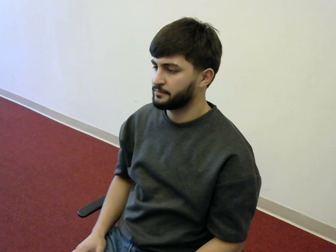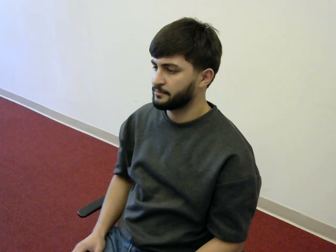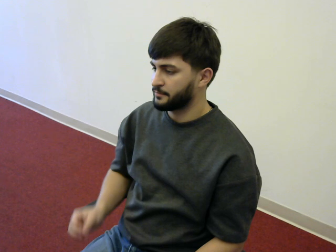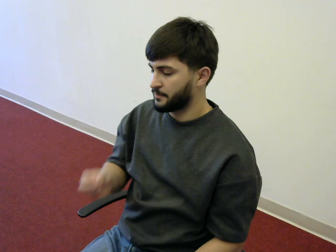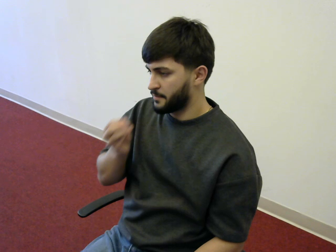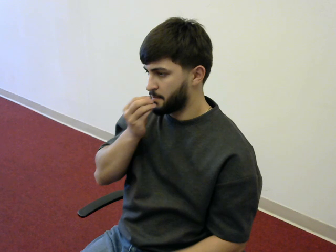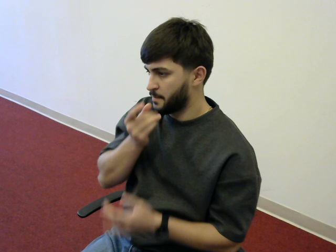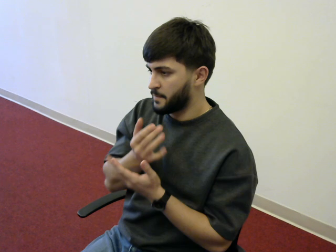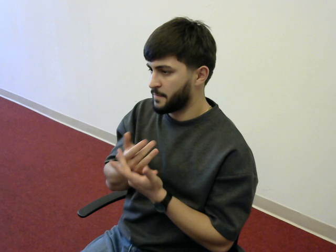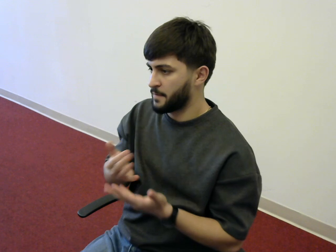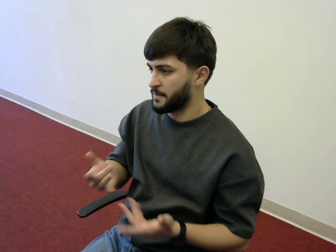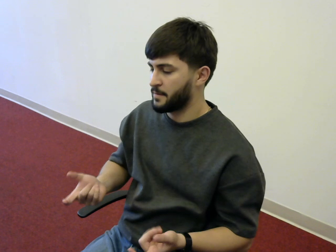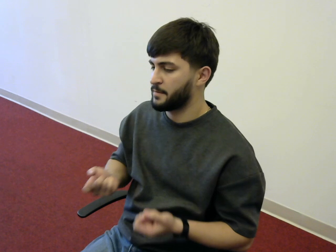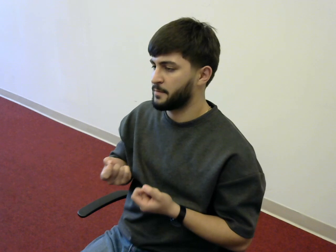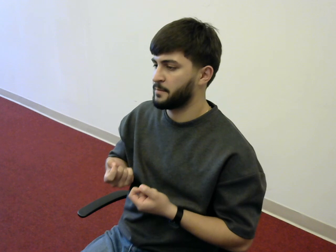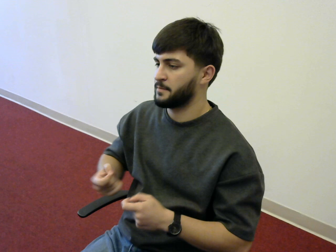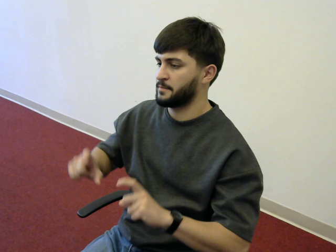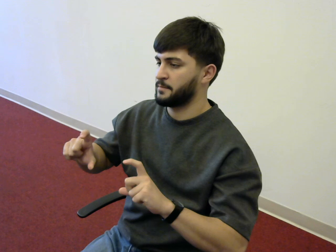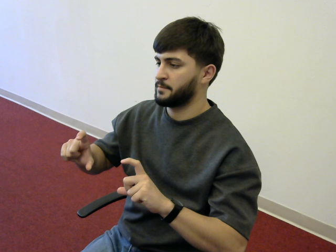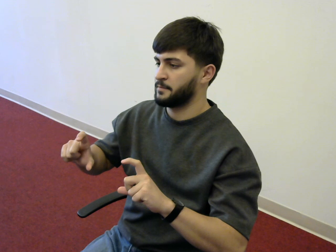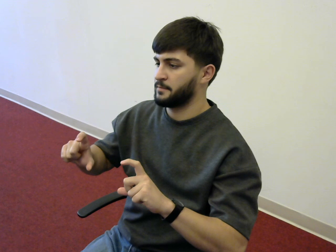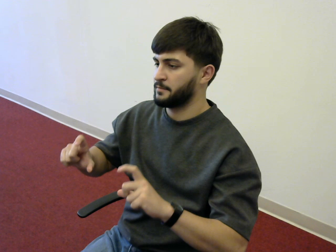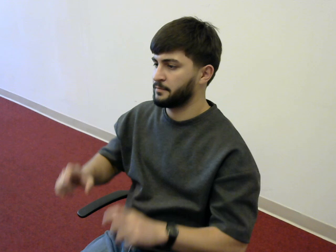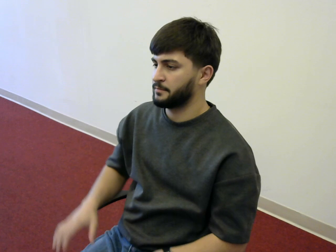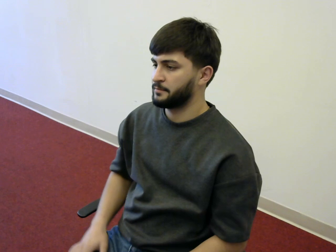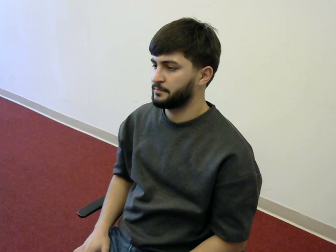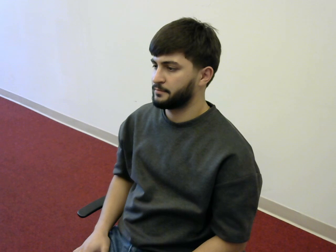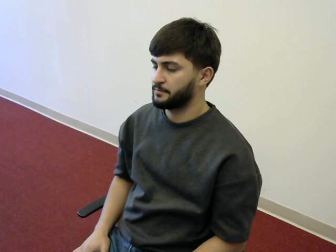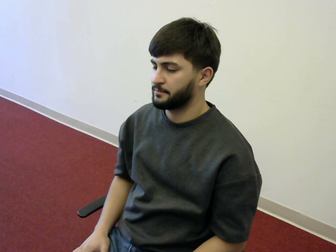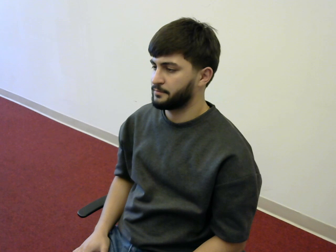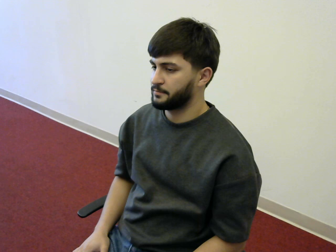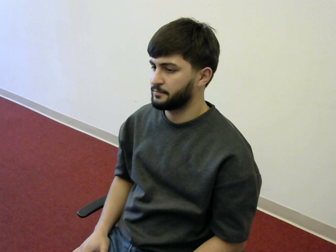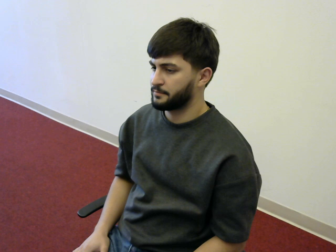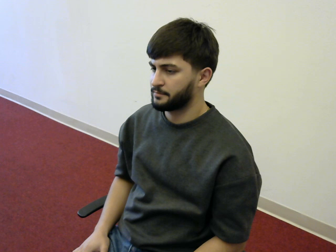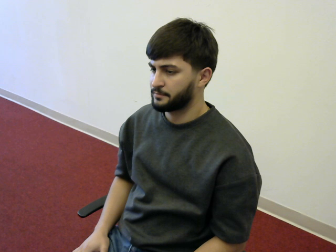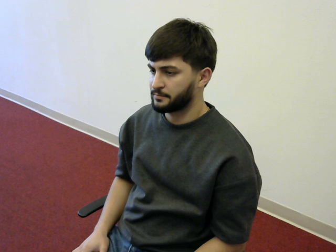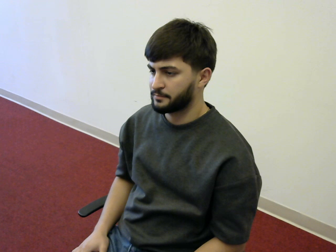Ərzaq bahalaşıb